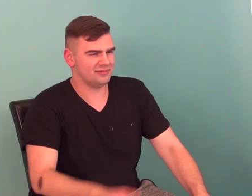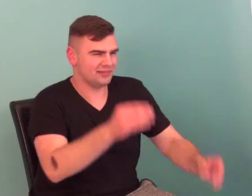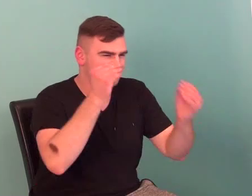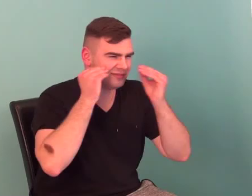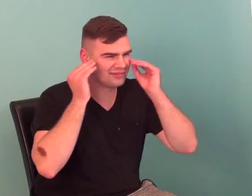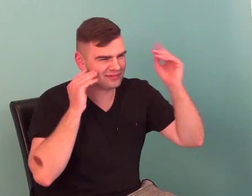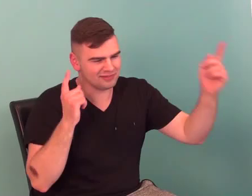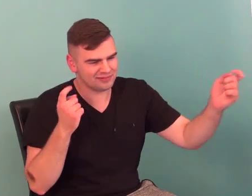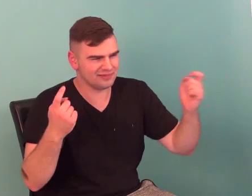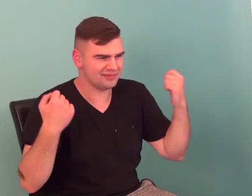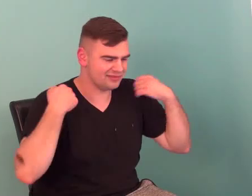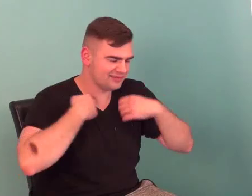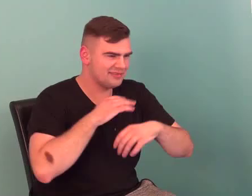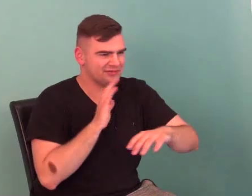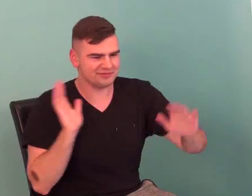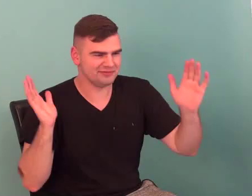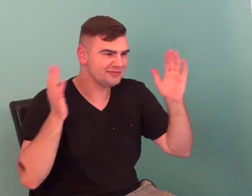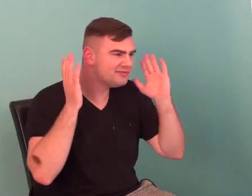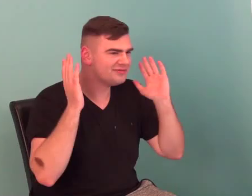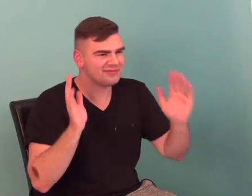Pomalujesz się, popsikasz się, ubierzesz.